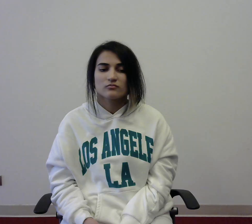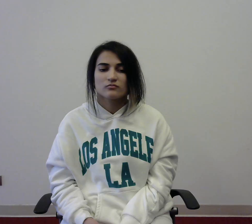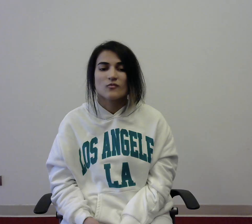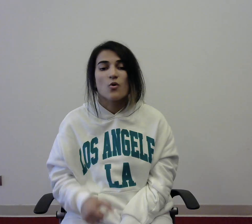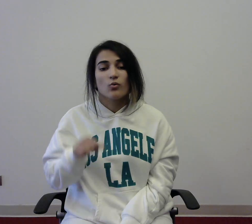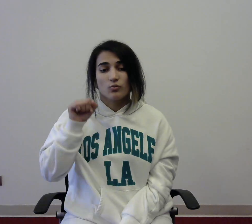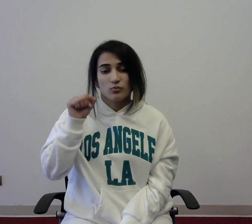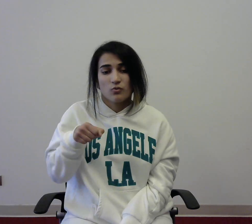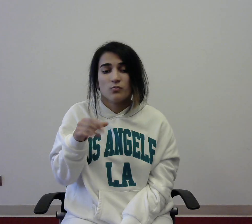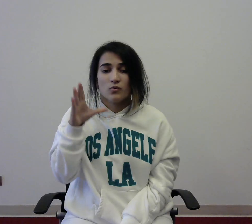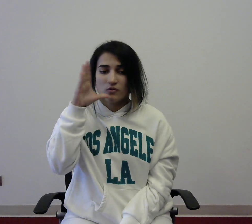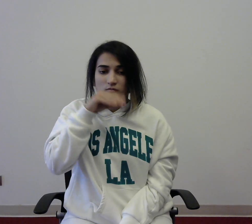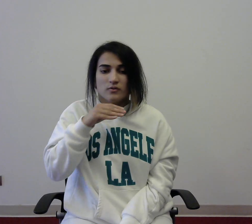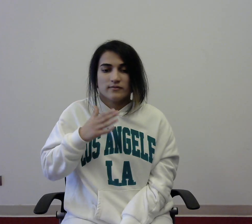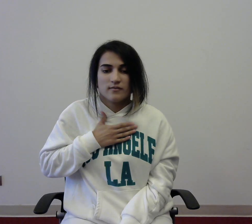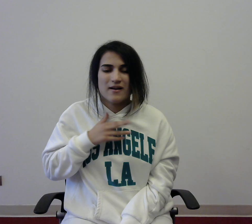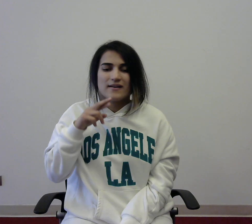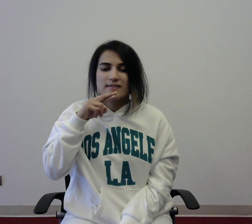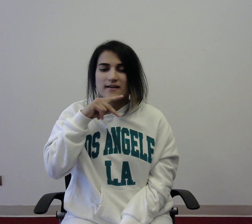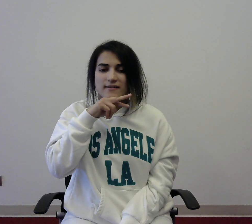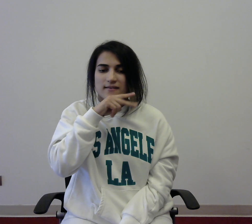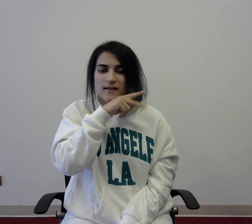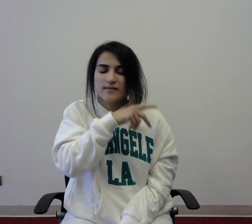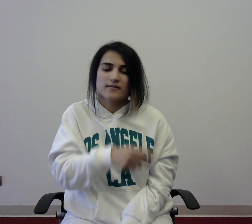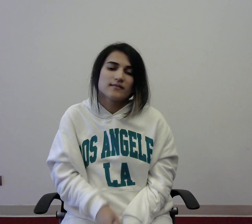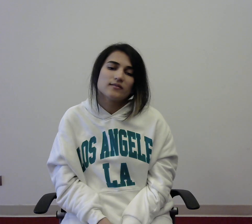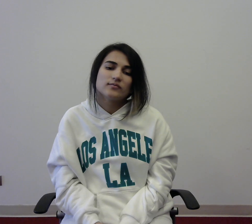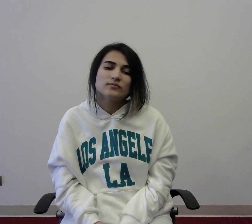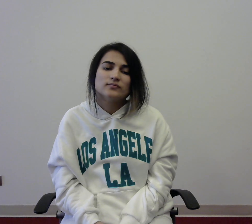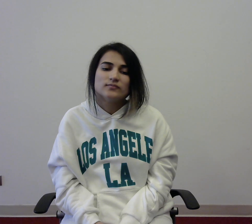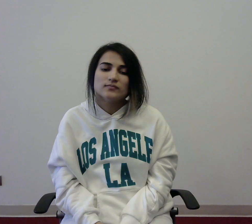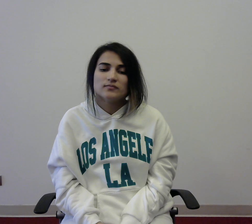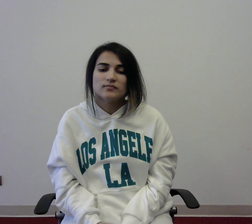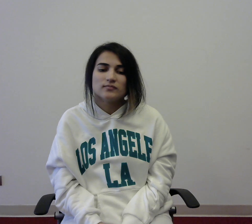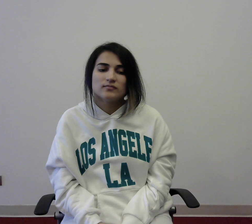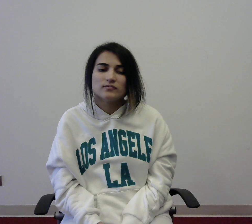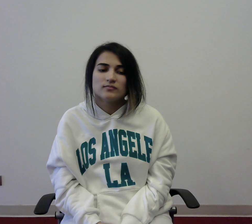Ola bilər mən zəhərlənmişəm